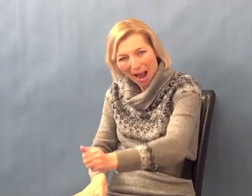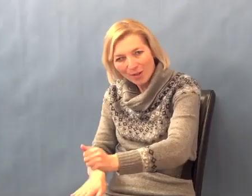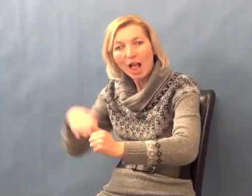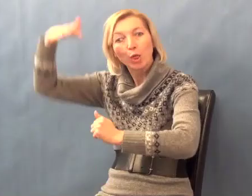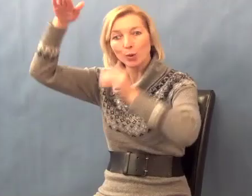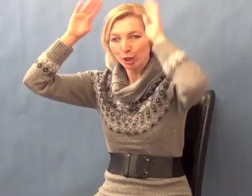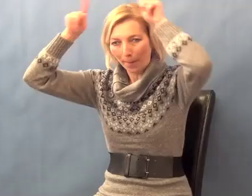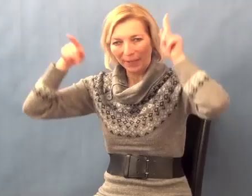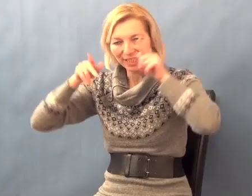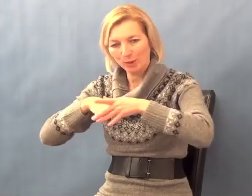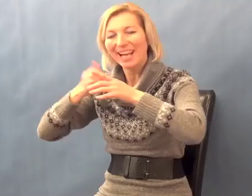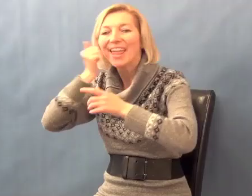Mała... I duża Myszka Miki...